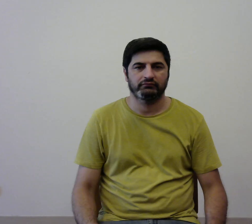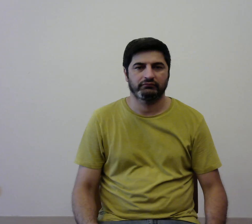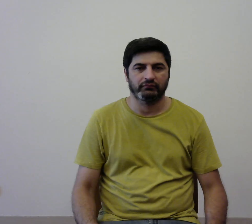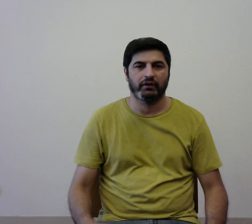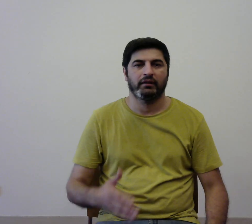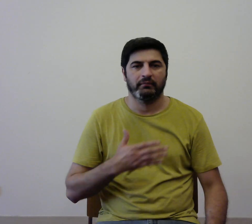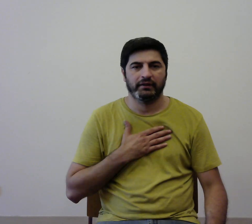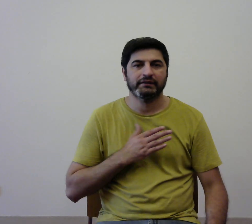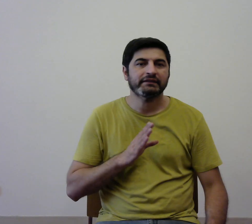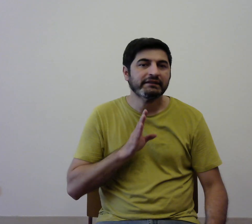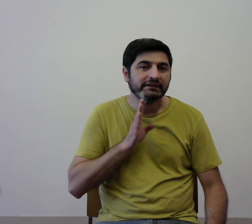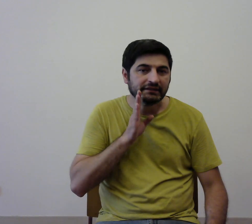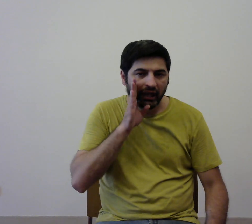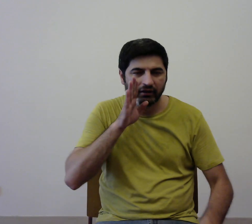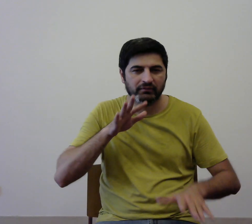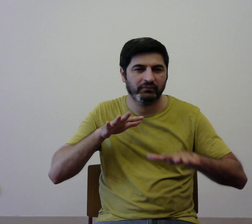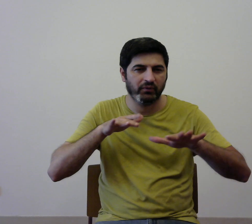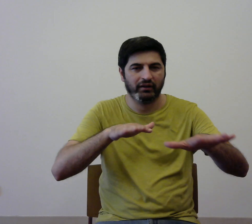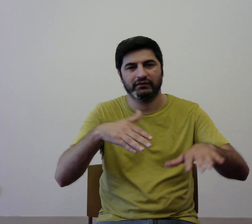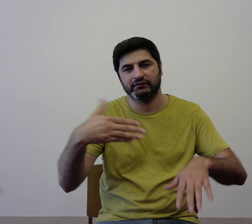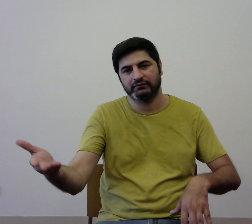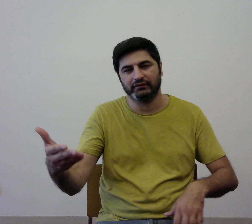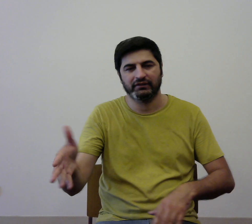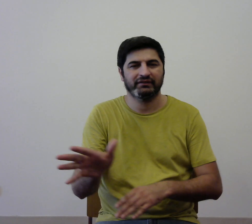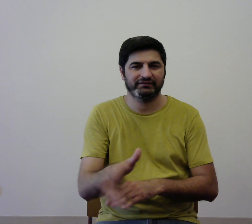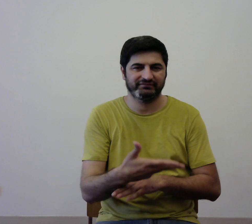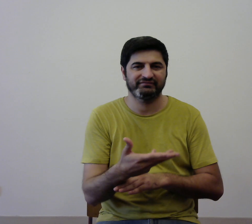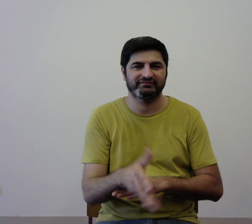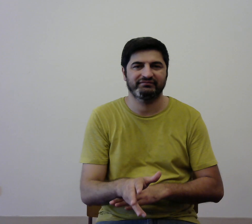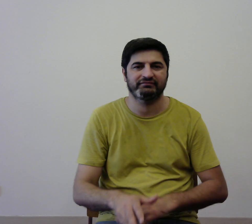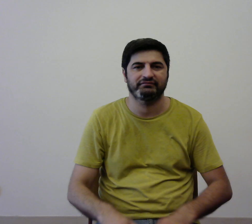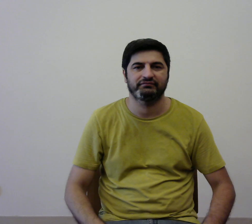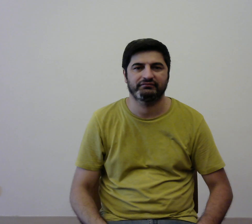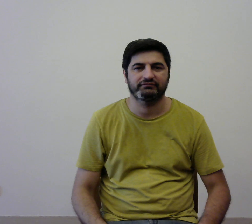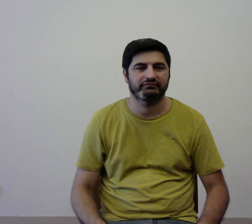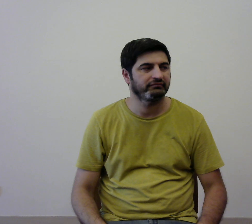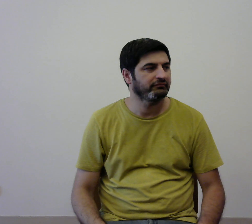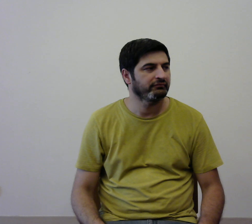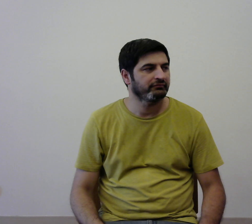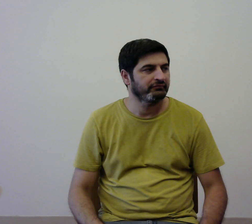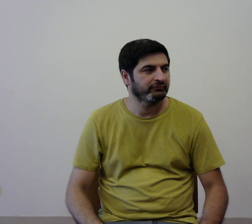Mən səhərlər dənizin kənarında gəzirəm